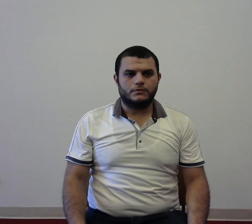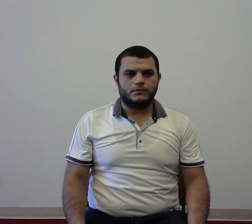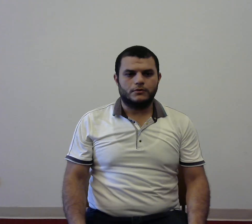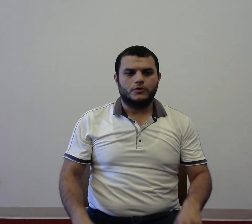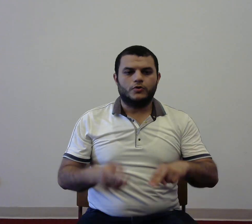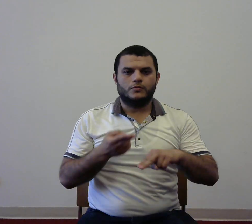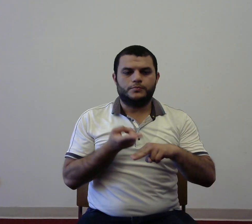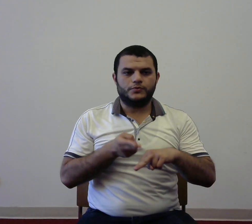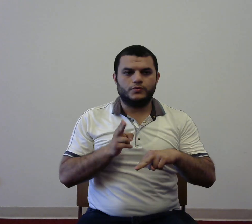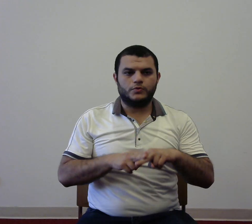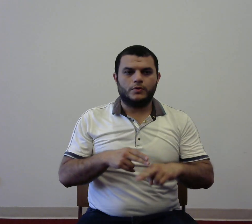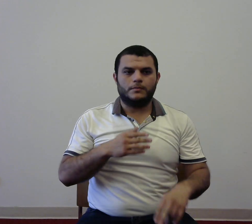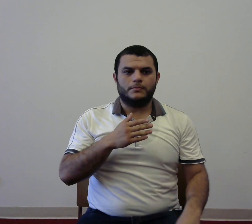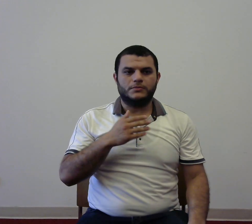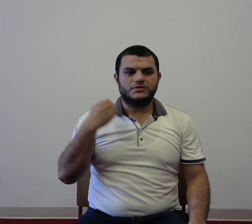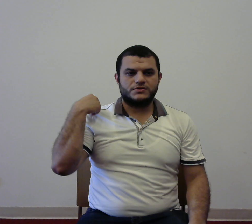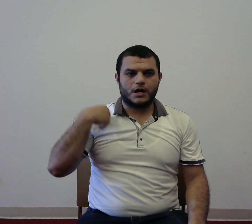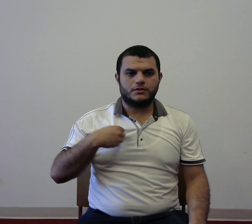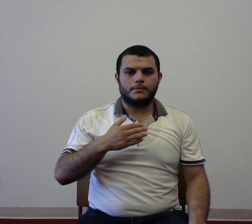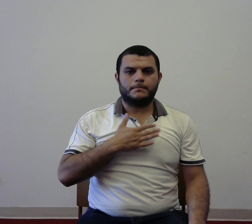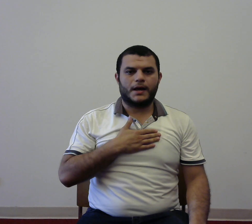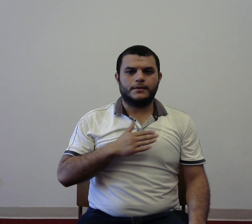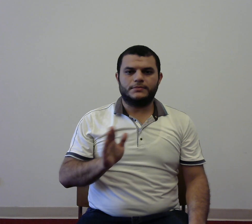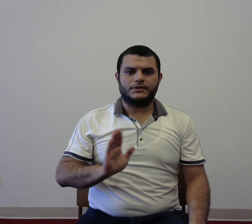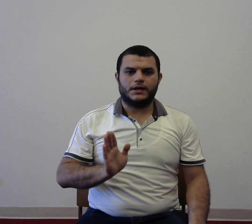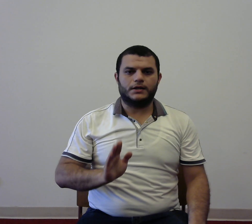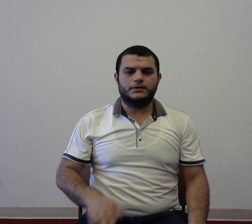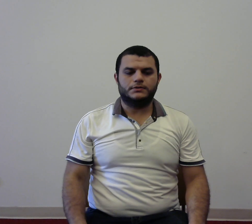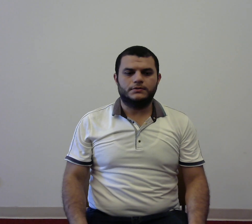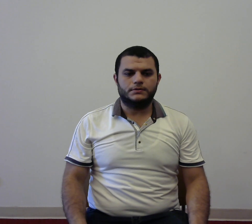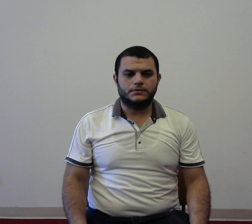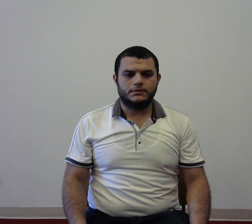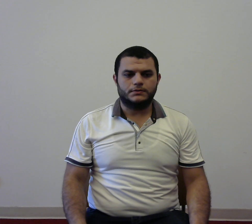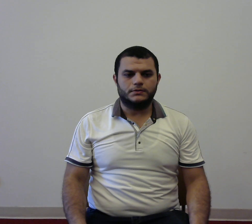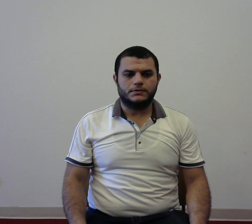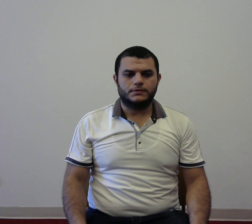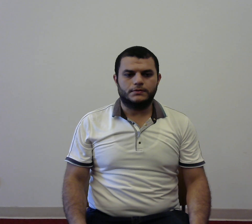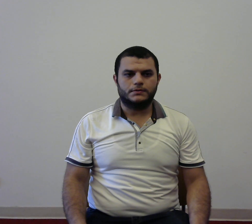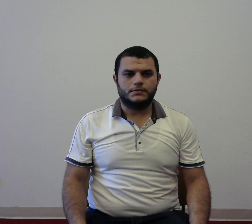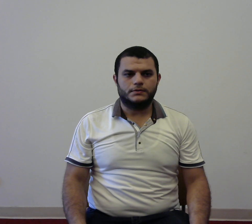Bu çanta mənim deyil